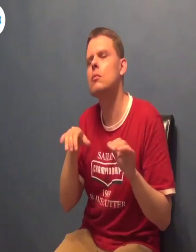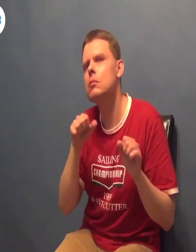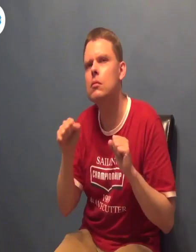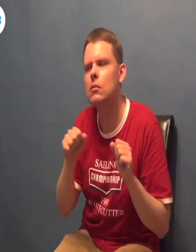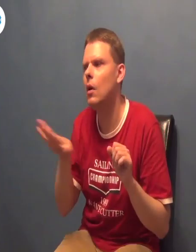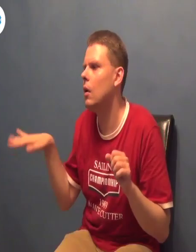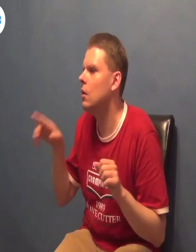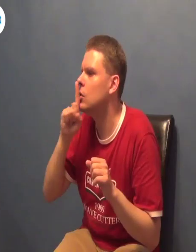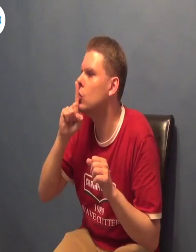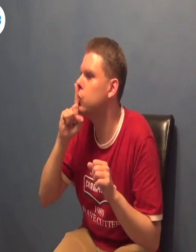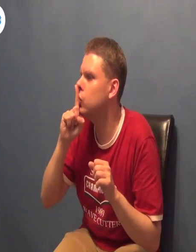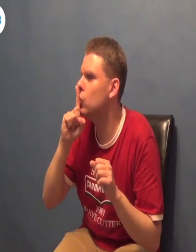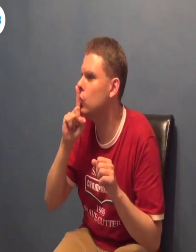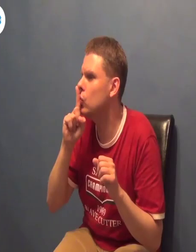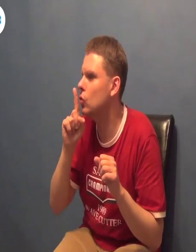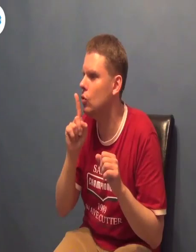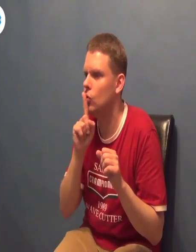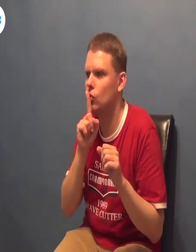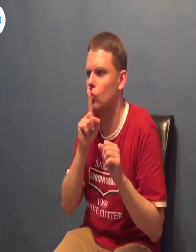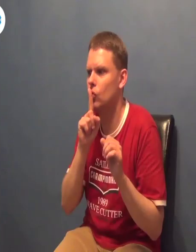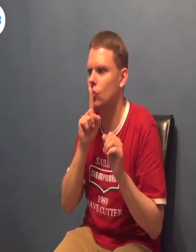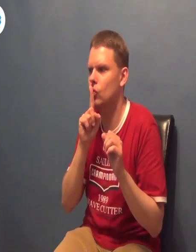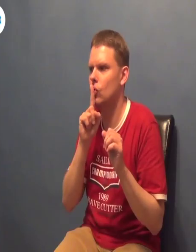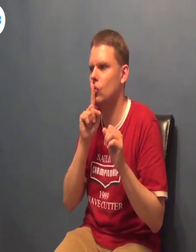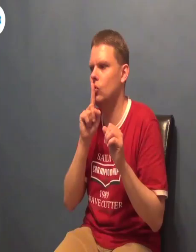Chłopiec pokazuje psu, żeby był cicho.